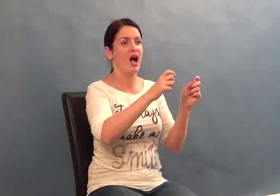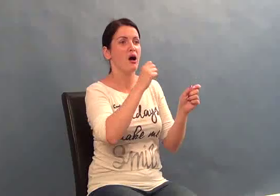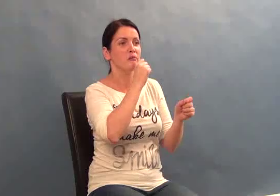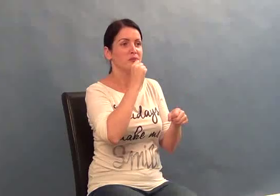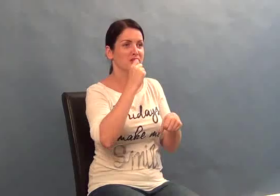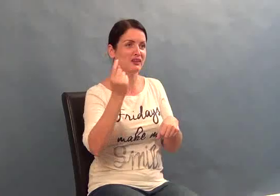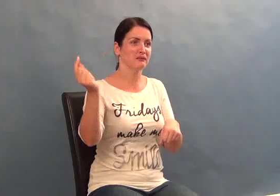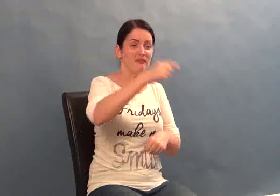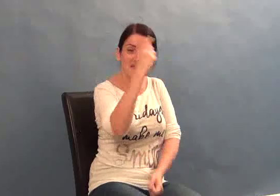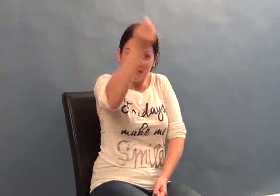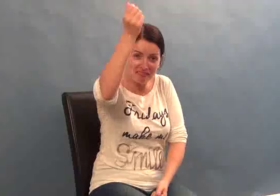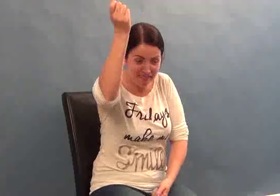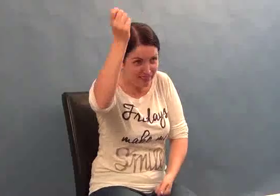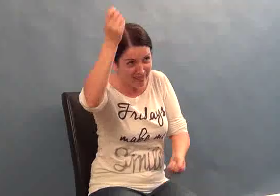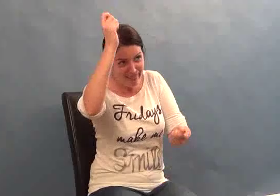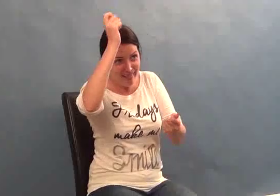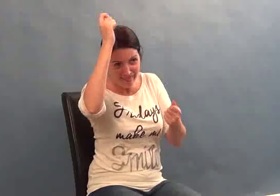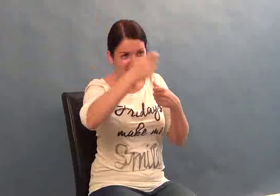Babcia przyszła i nakrzyczała na kota.